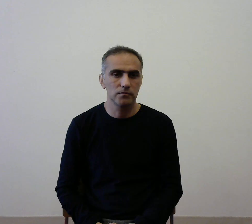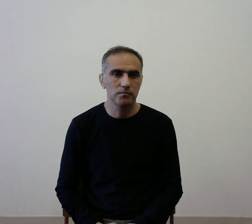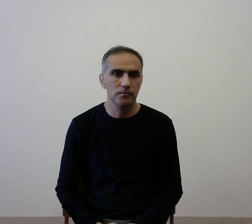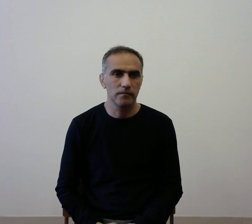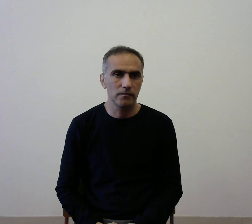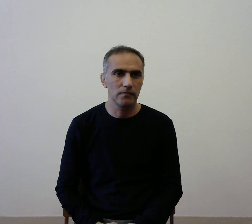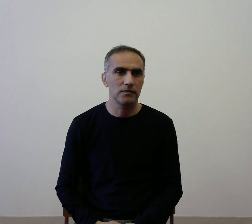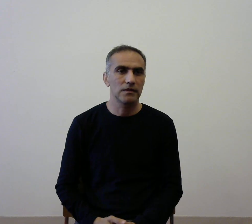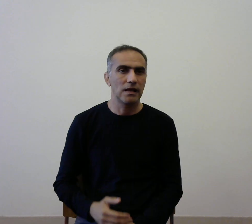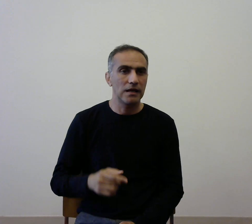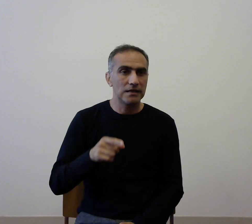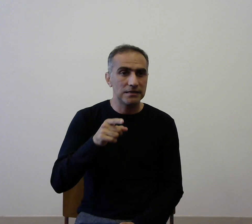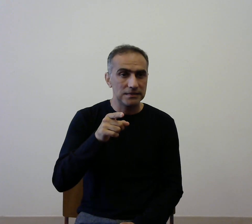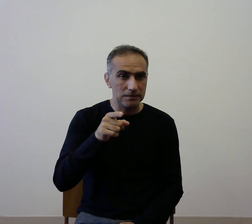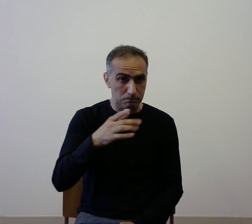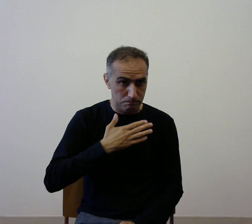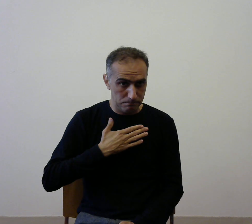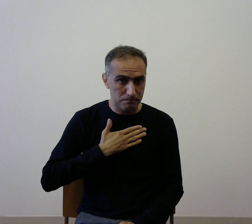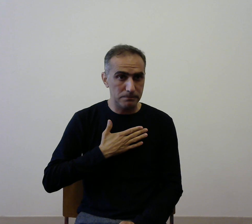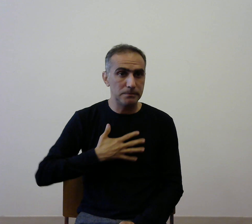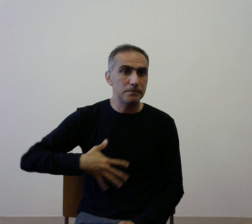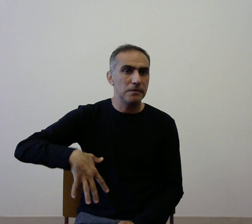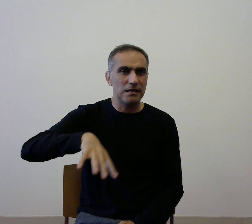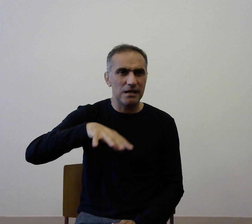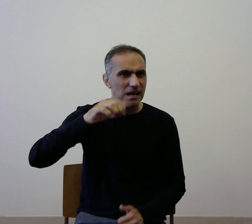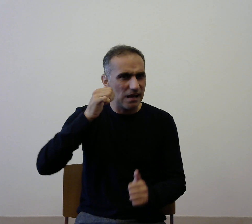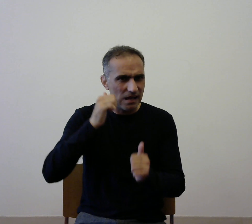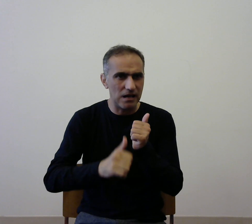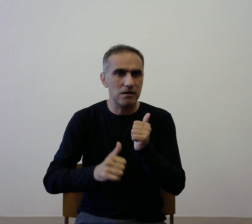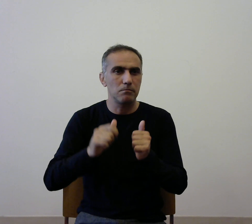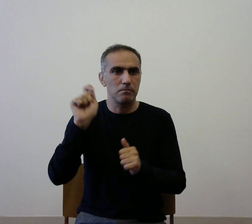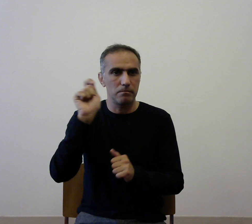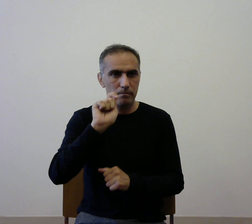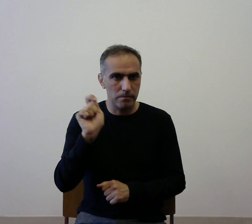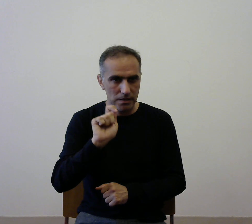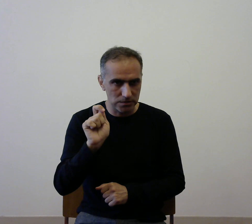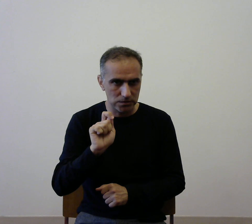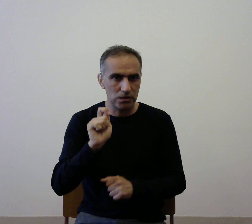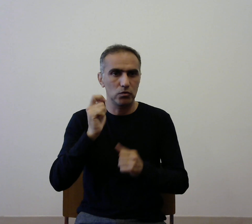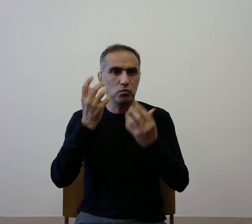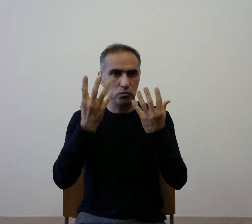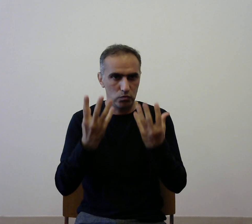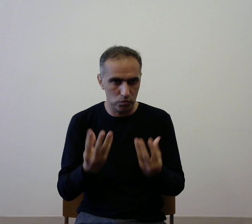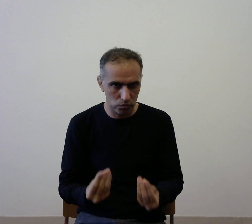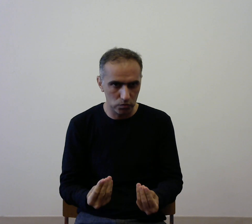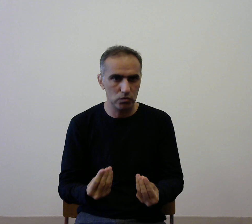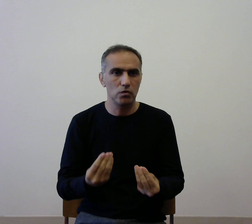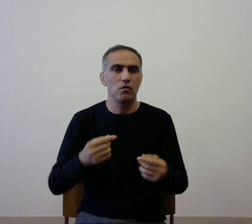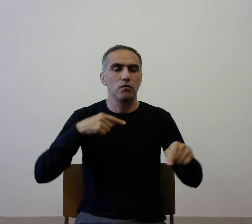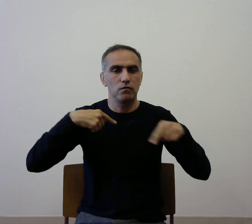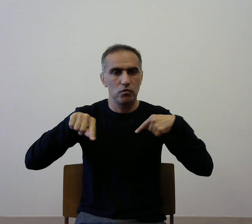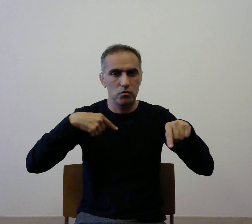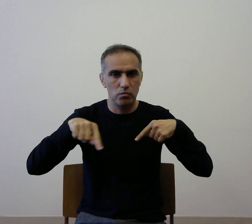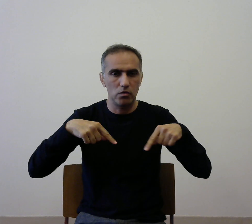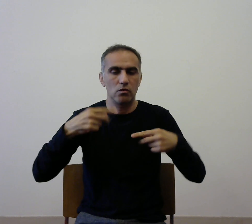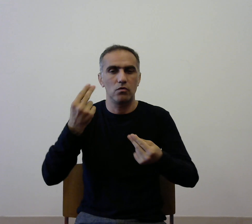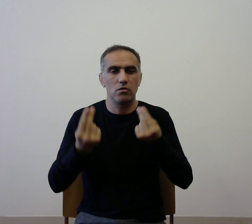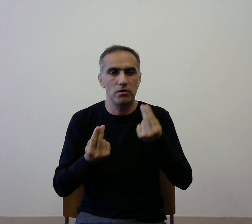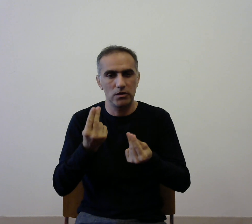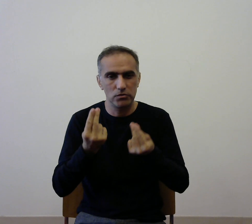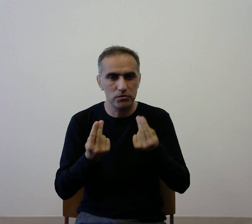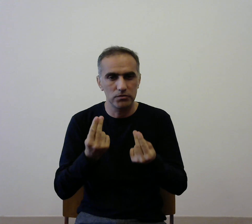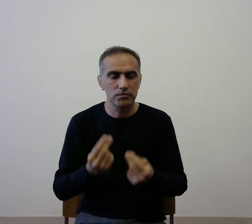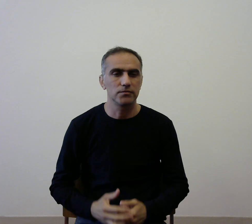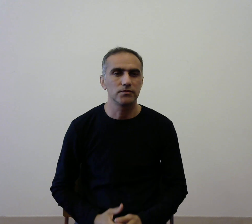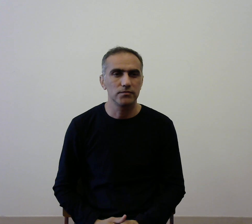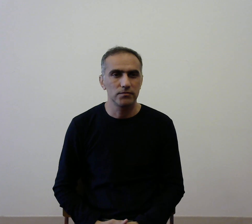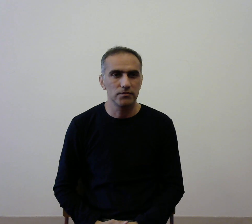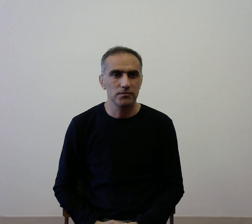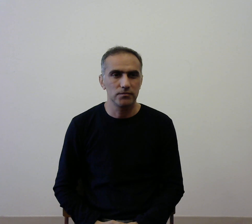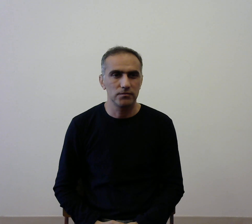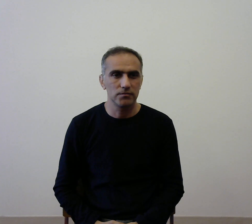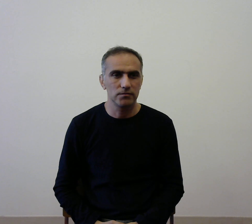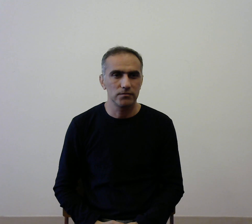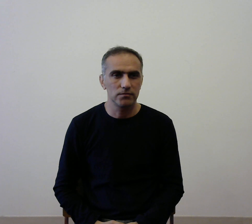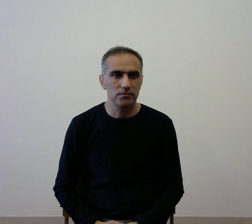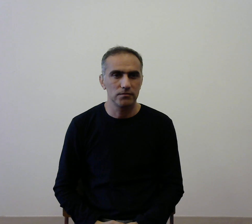Biz hər bazar günü futbol oynayırıq